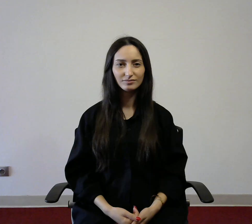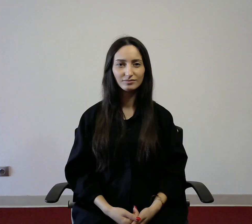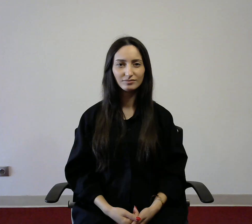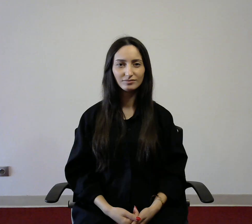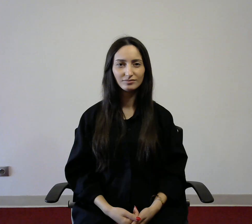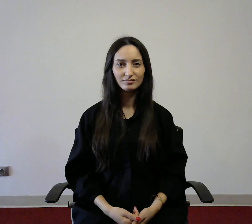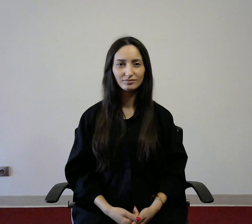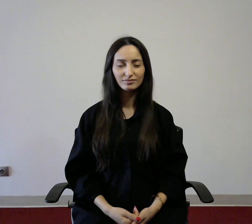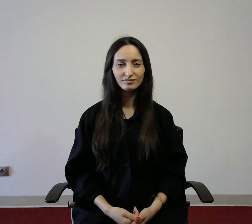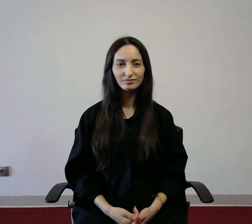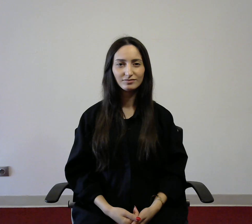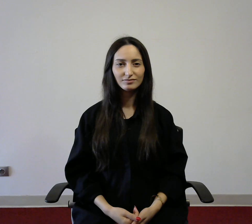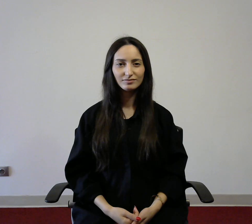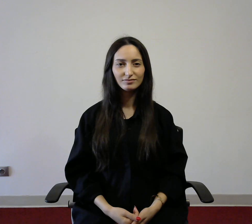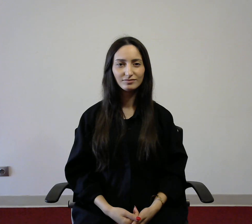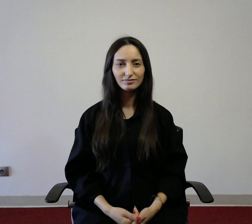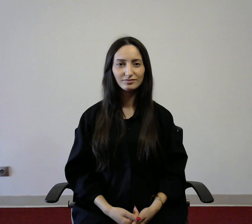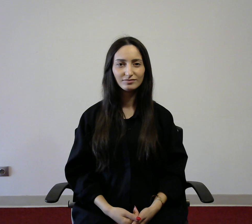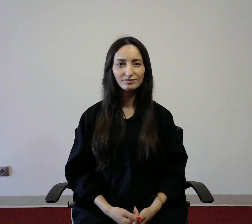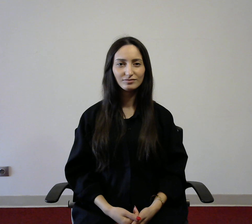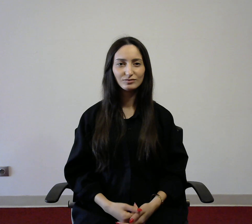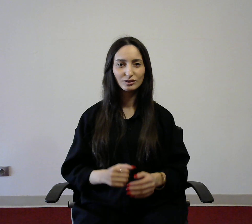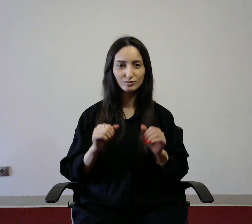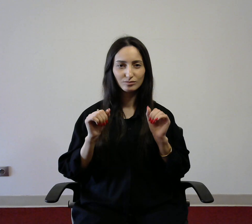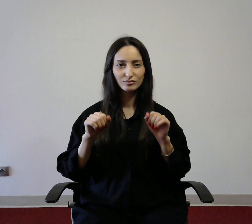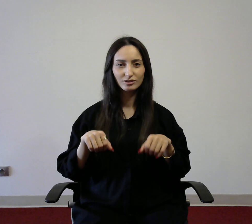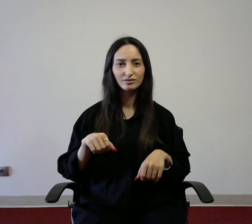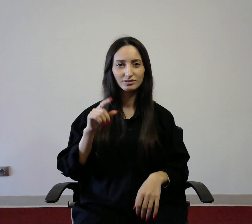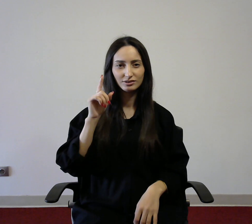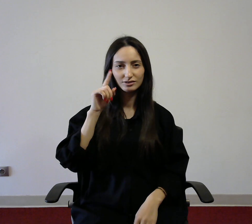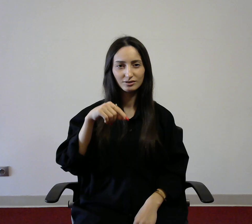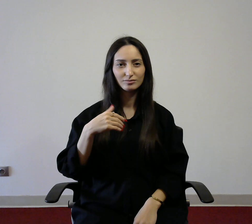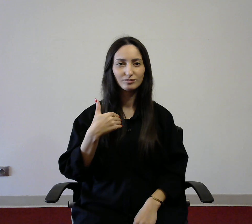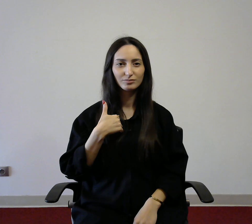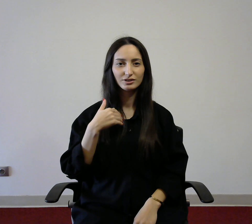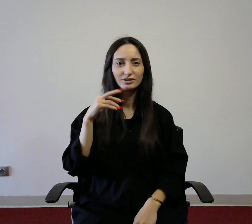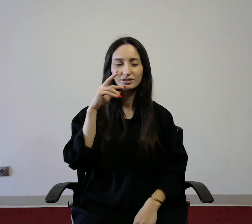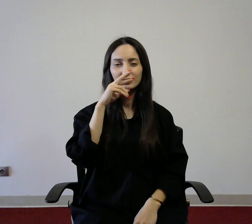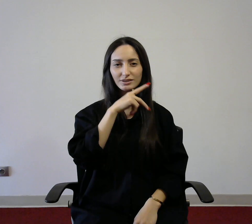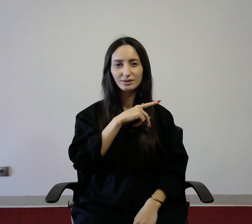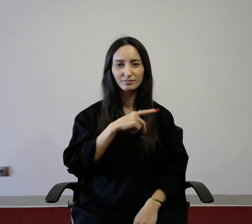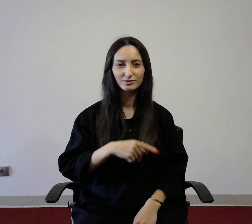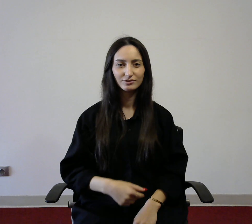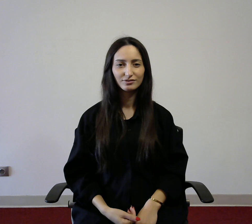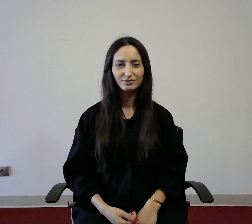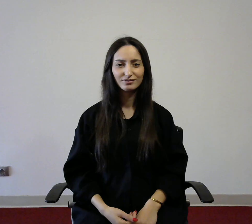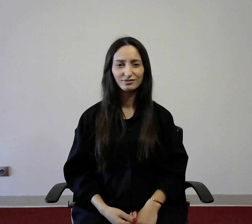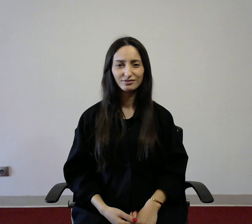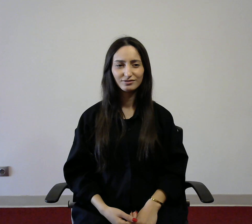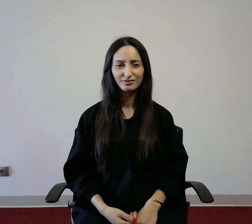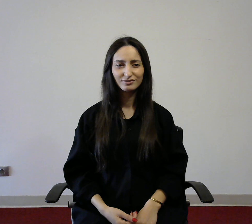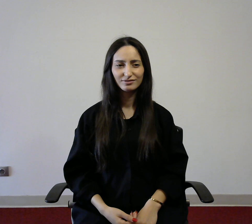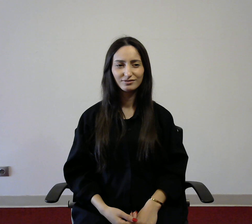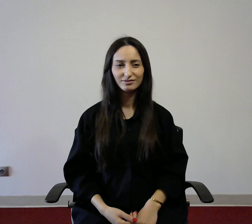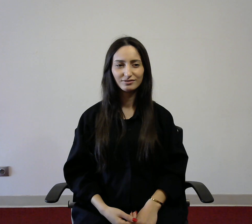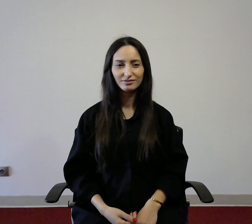Ola bilər mən zəhərlənmişəm